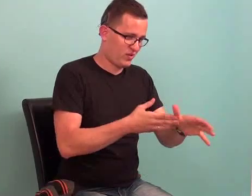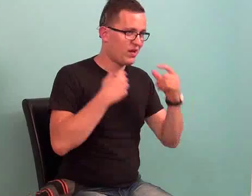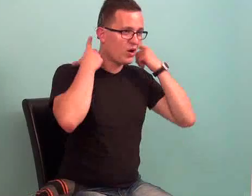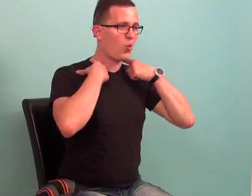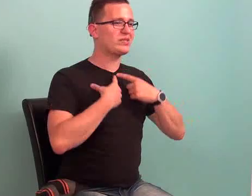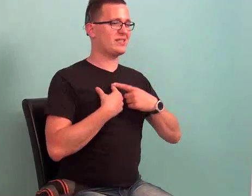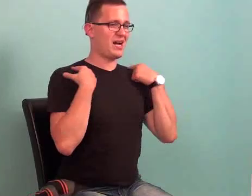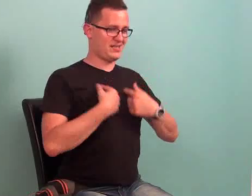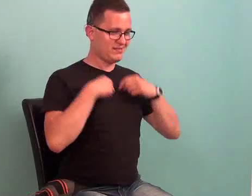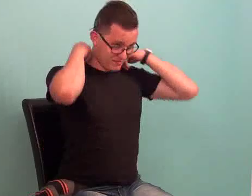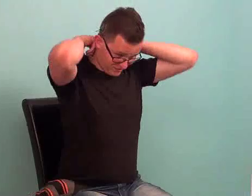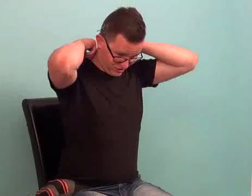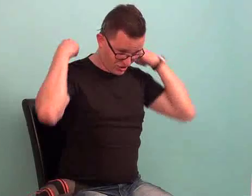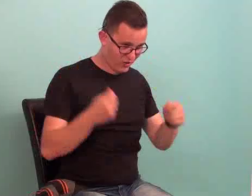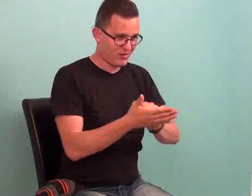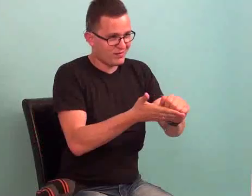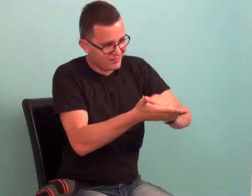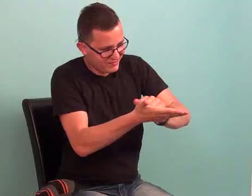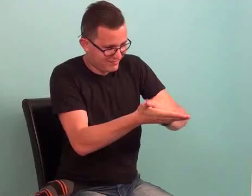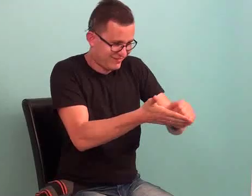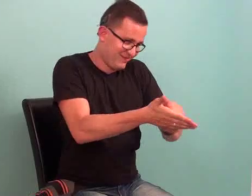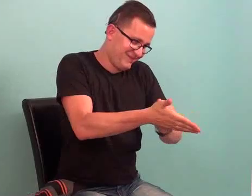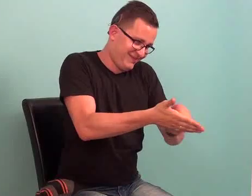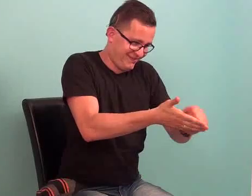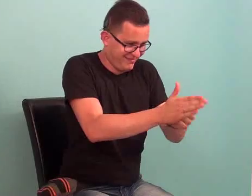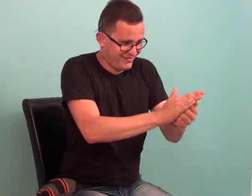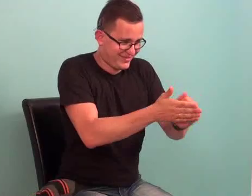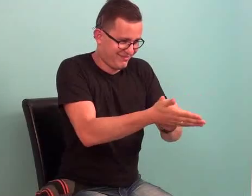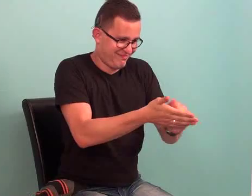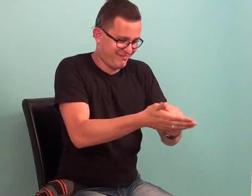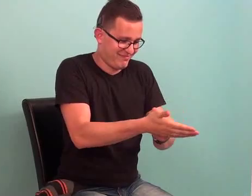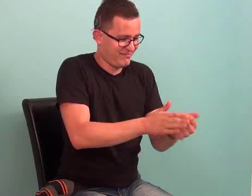Zdejmuje chustę zawiniętą na szyi i pociera nią gruszkę.